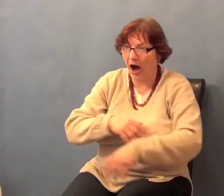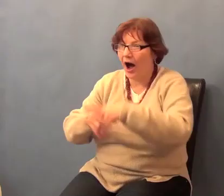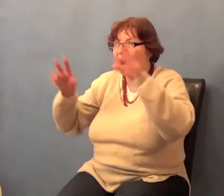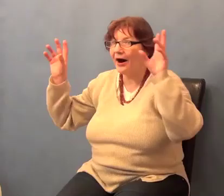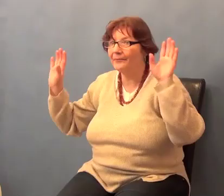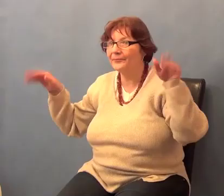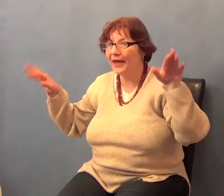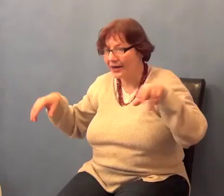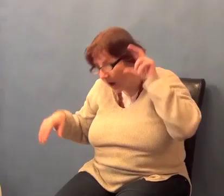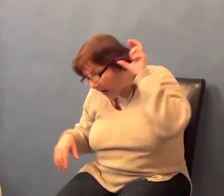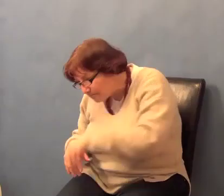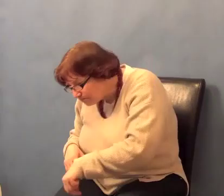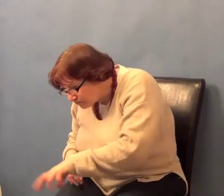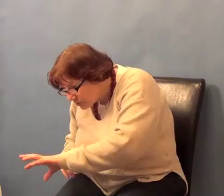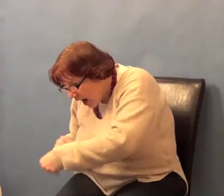Ptak przyfrunął i zabrał jabłko.